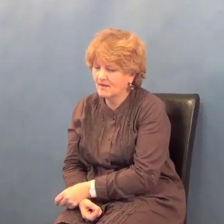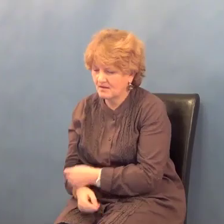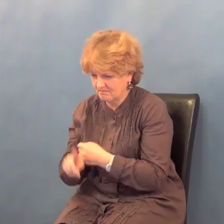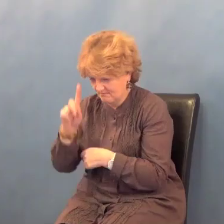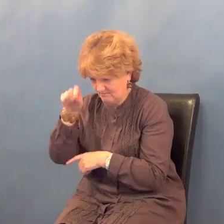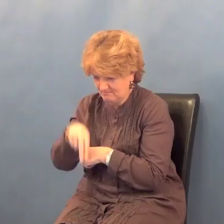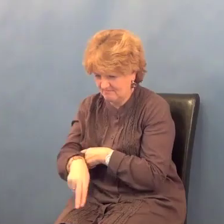Głowa pod czymś.